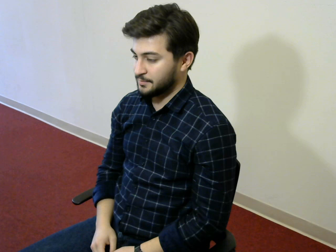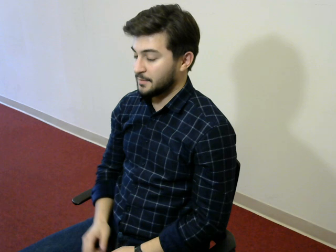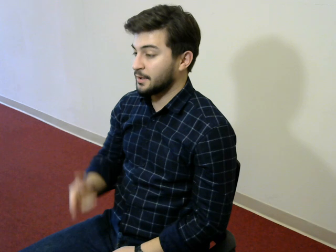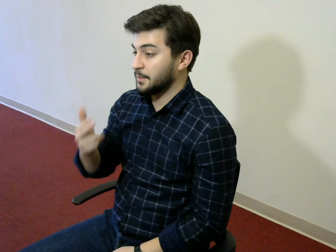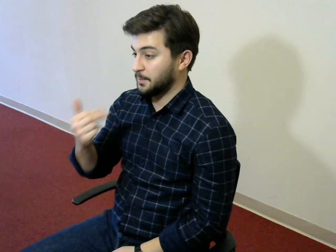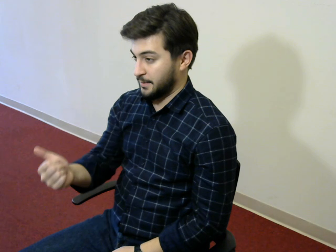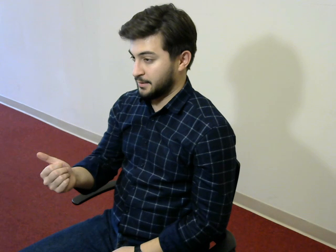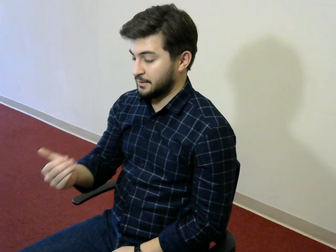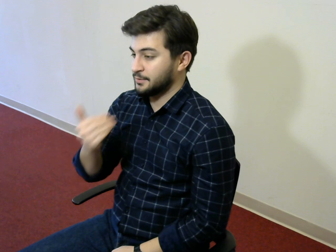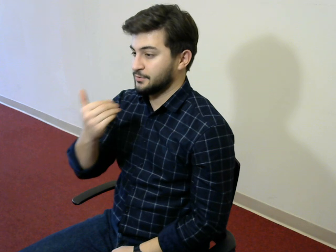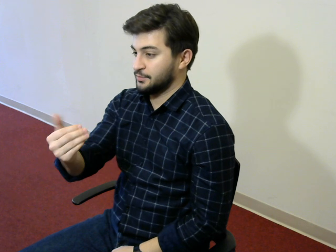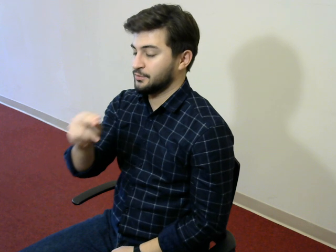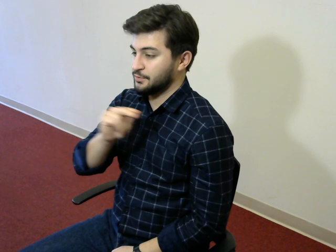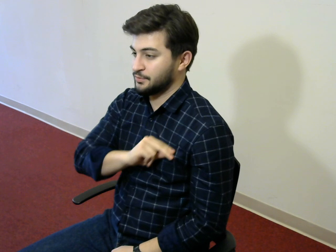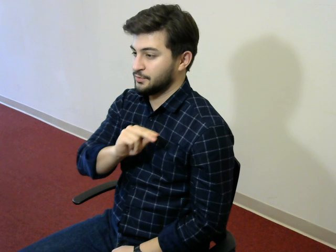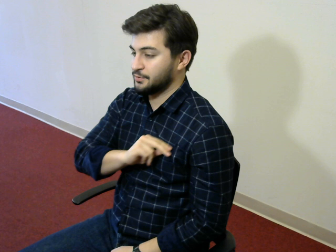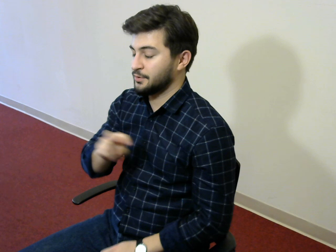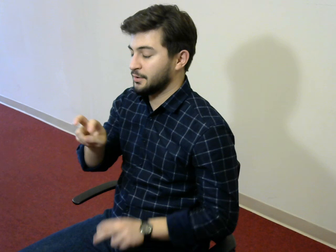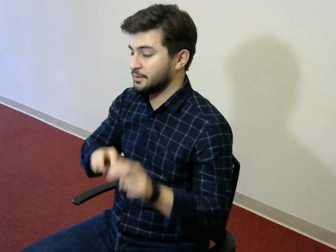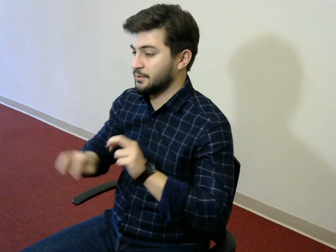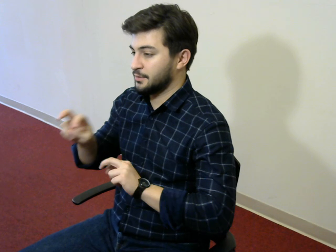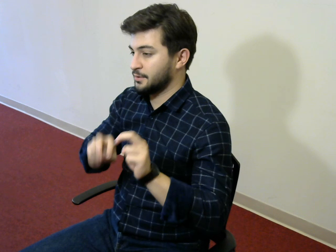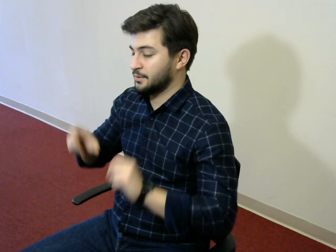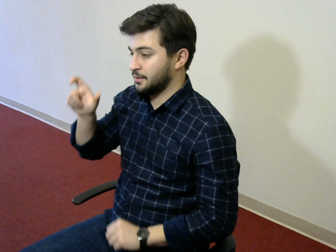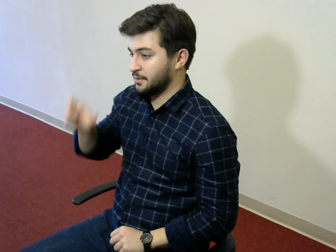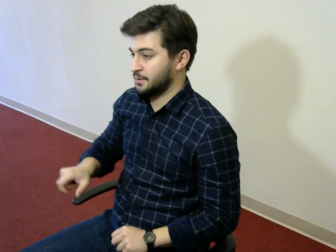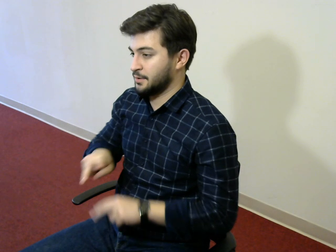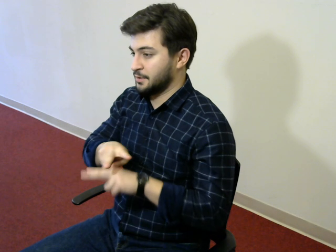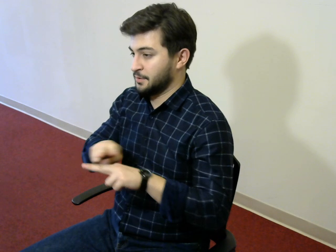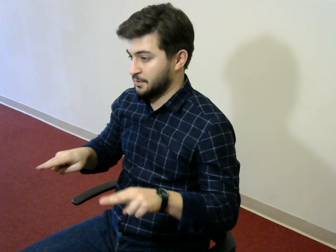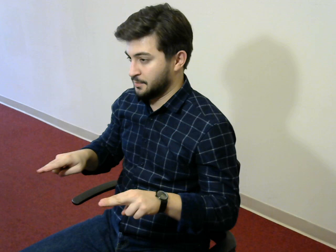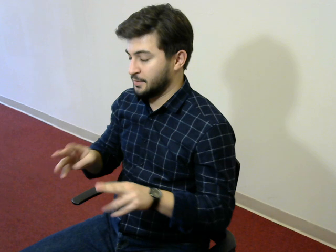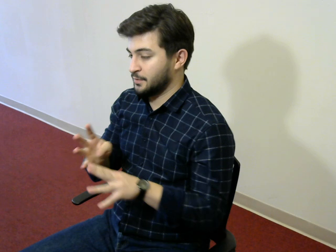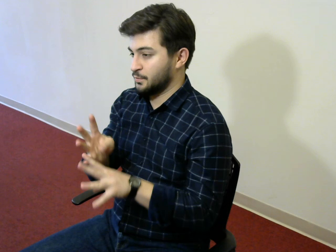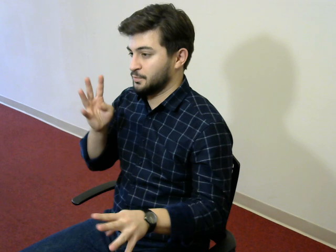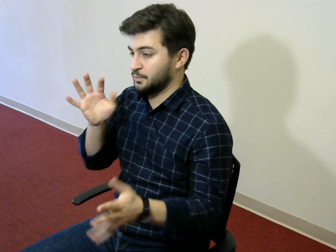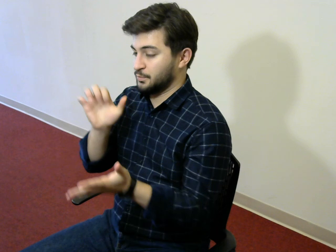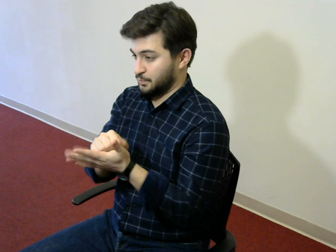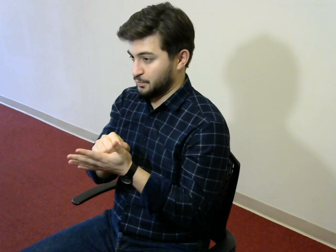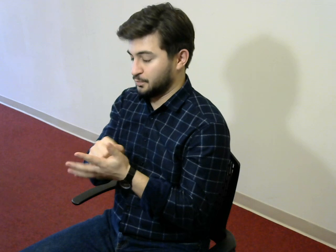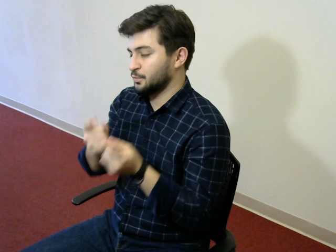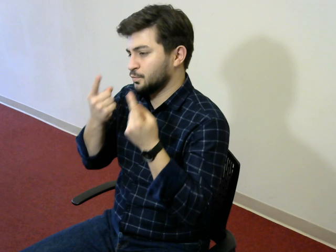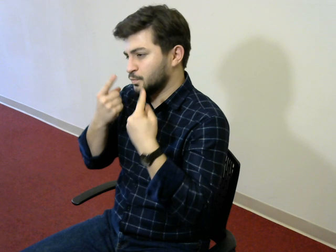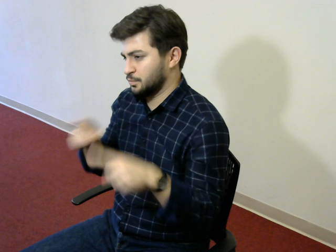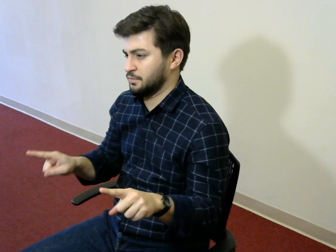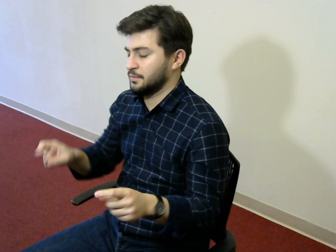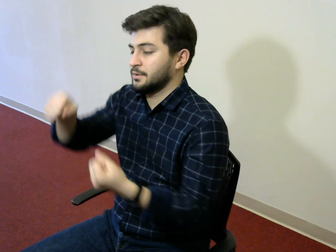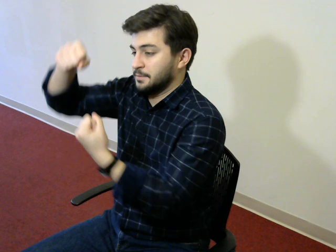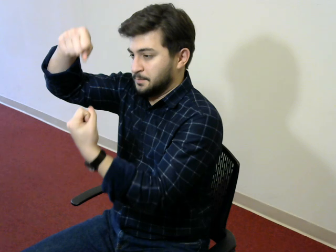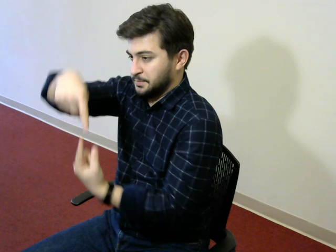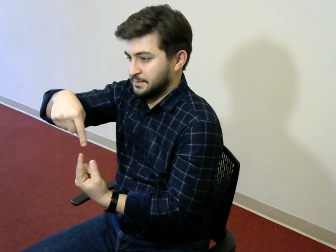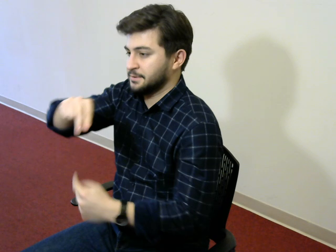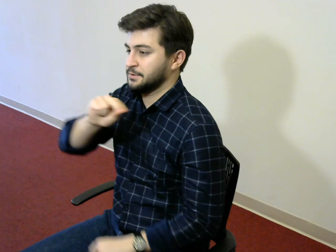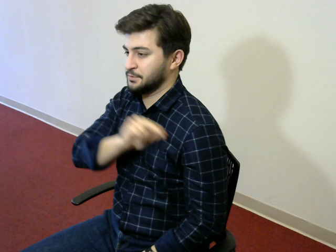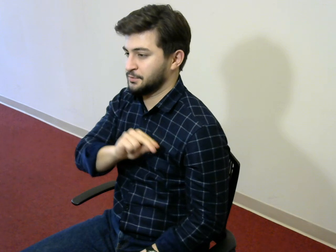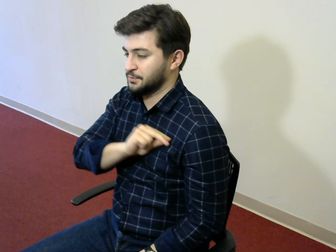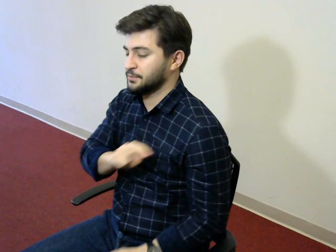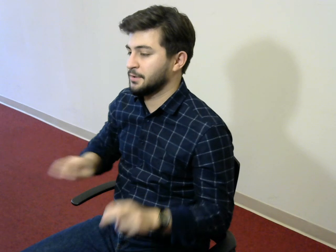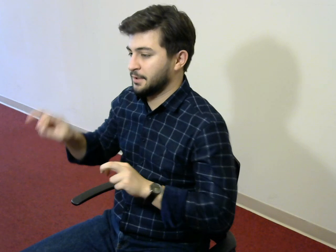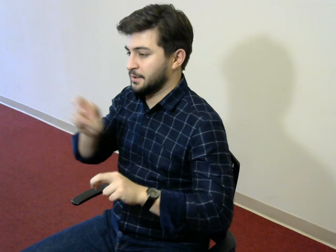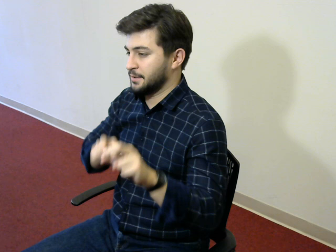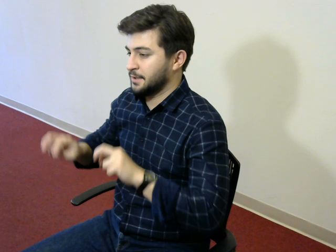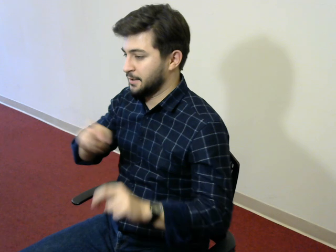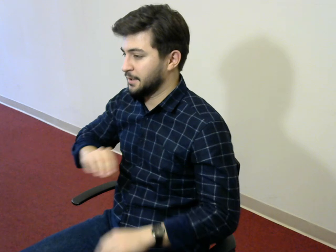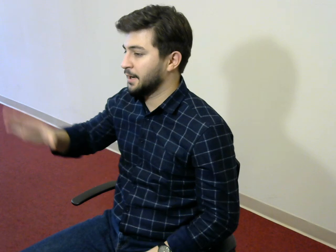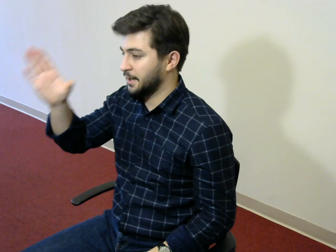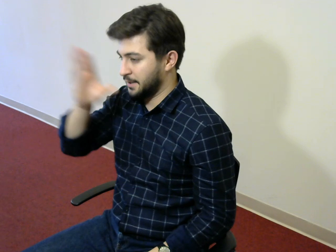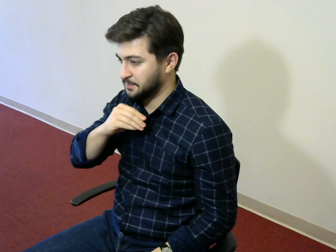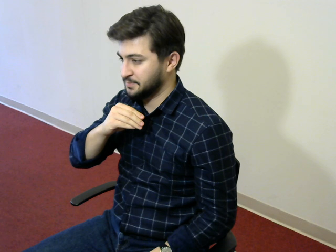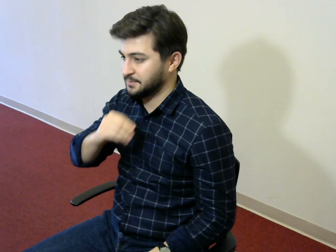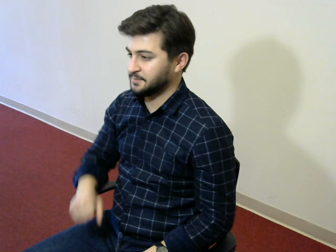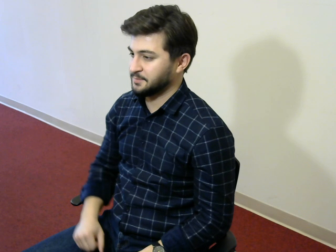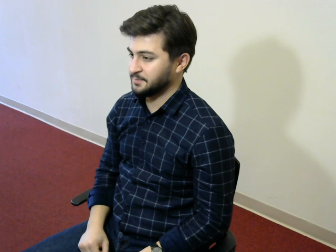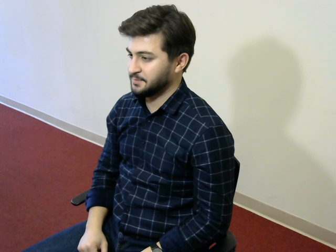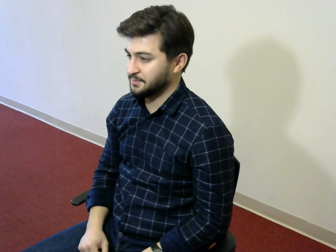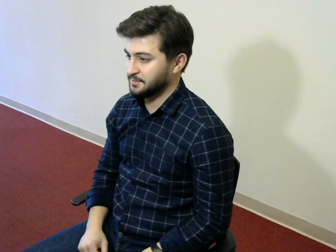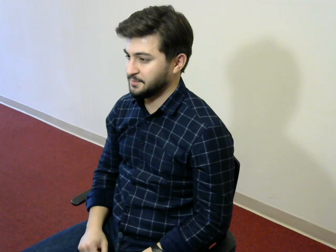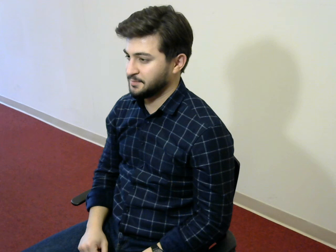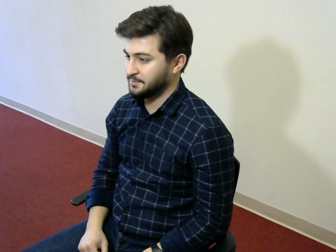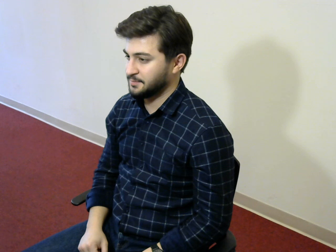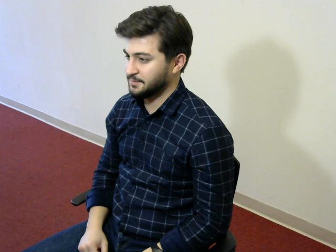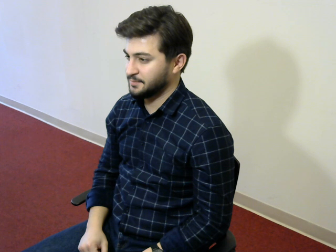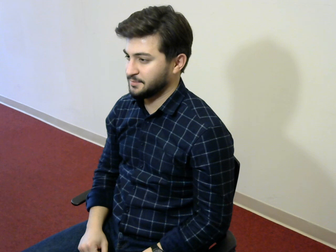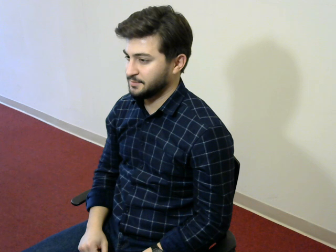Bəli, siz İş axtaran şəxs kimi növbə tutub başqa uyğun işlər axtara bilərsiniz